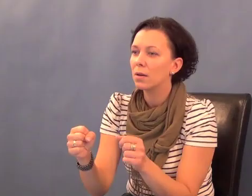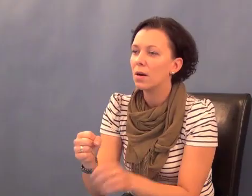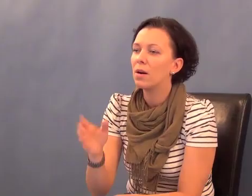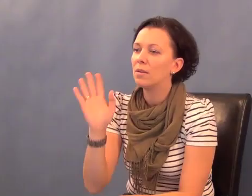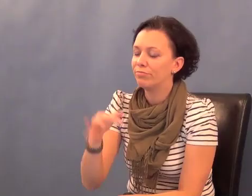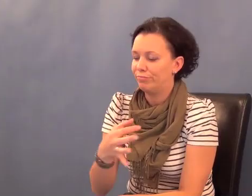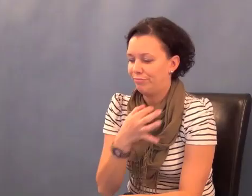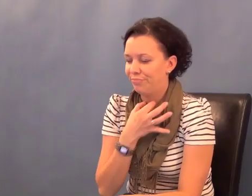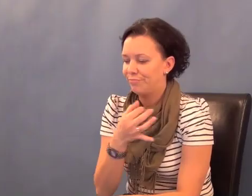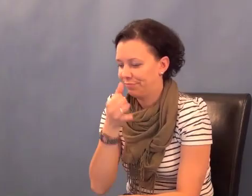Nie da się, nie można.